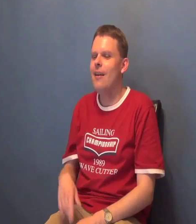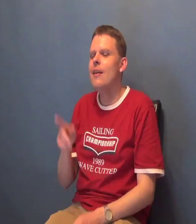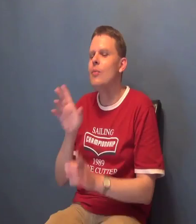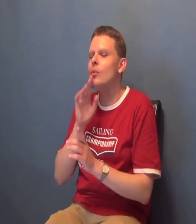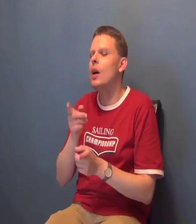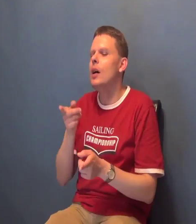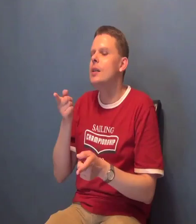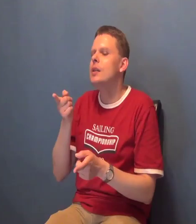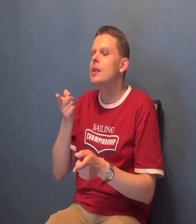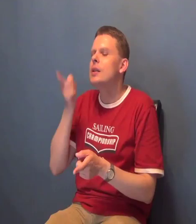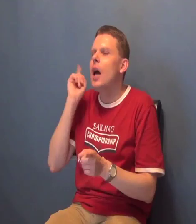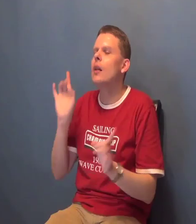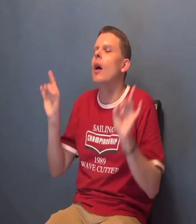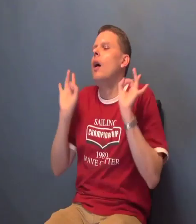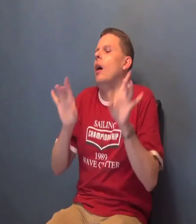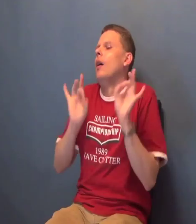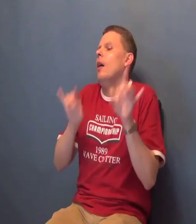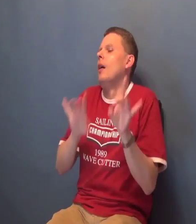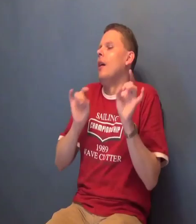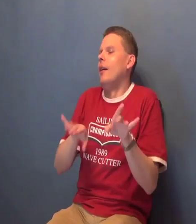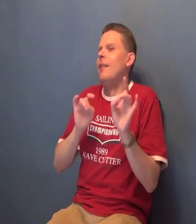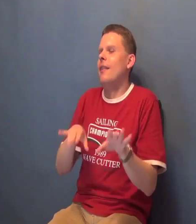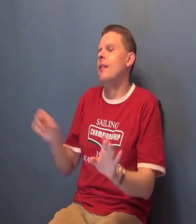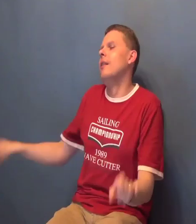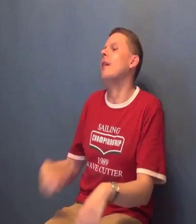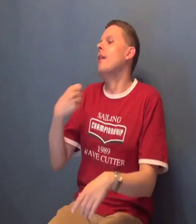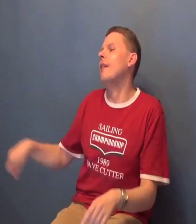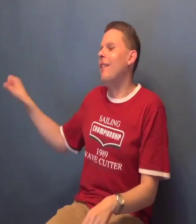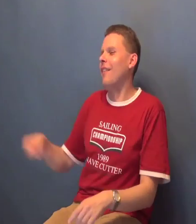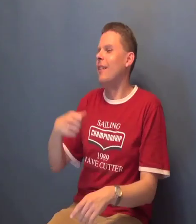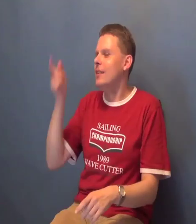Wygląda na to, że jest zakaz biegania, i machania torby.